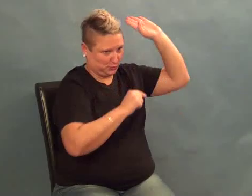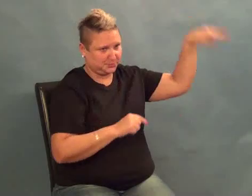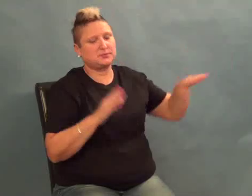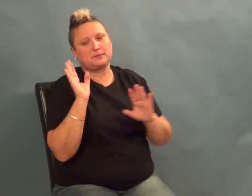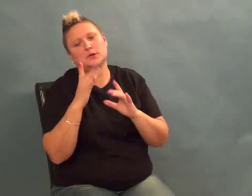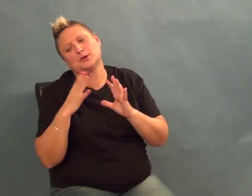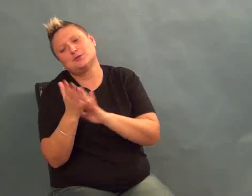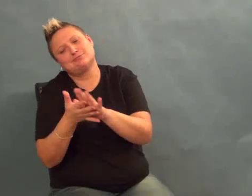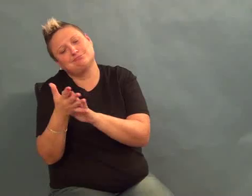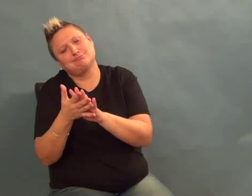Reszta osób dalej miga ze sobą.